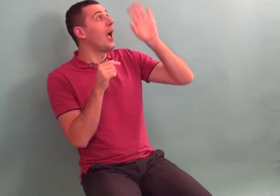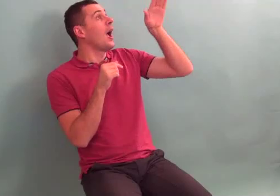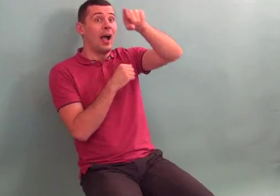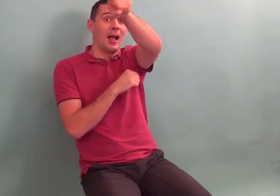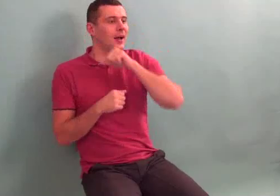Chłopiec pokazuje policjantowi coś z drugiej strony.